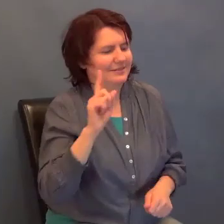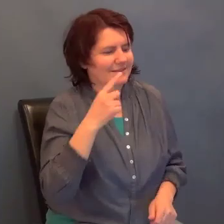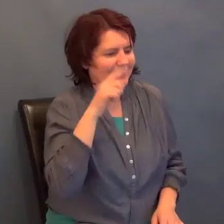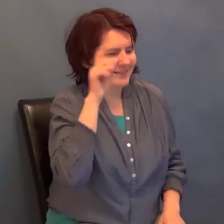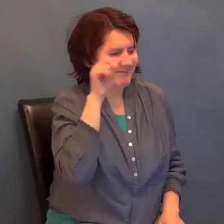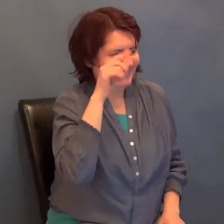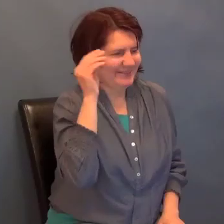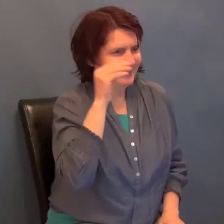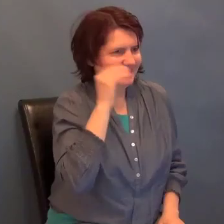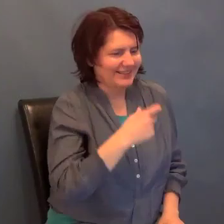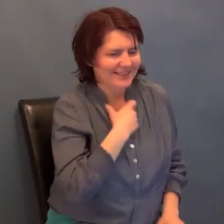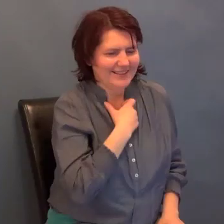Uczę się języka niemieckiego.